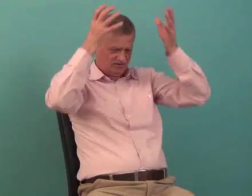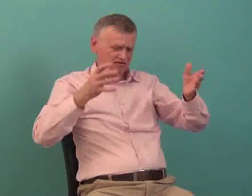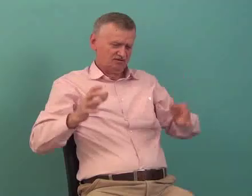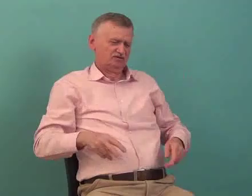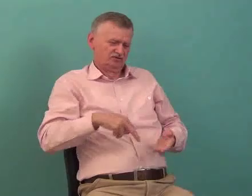Stoi.